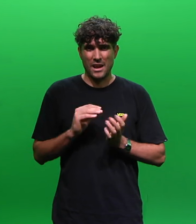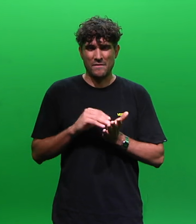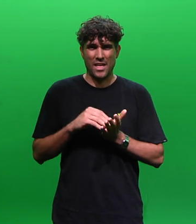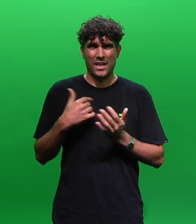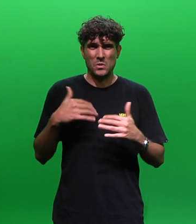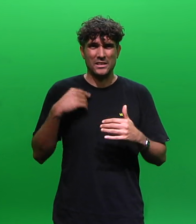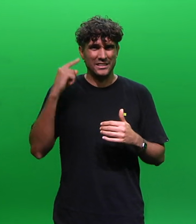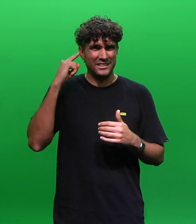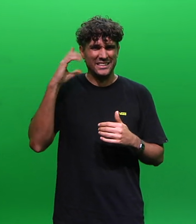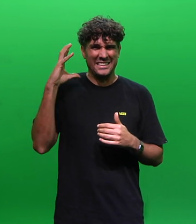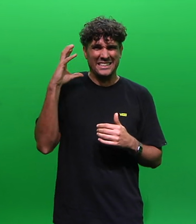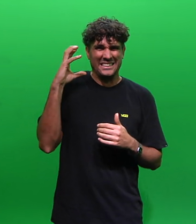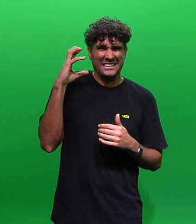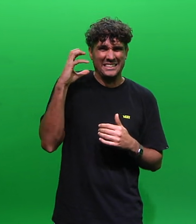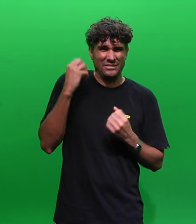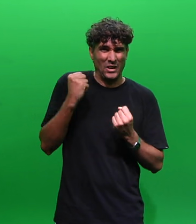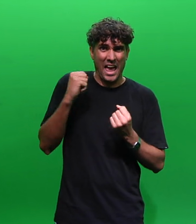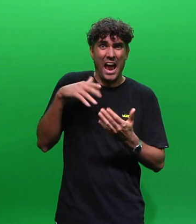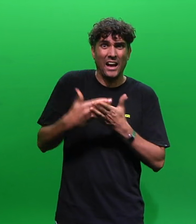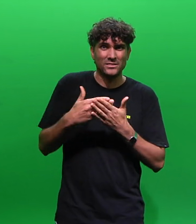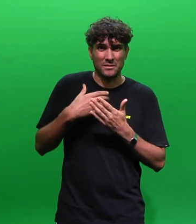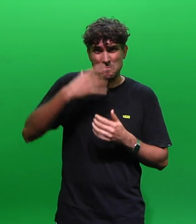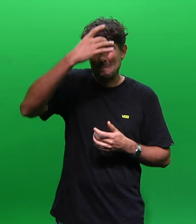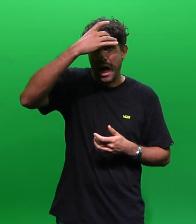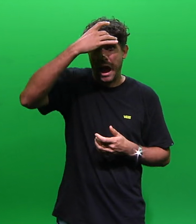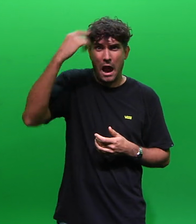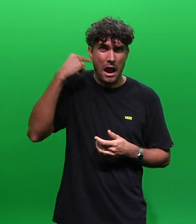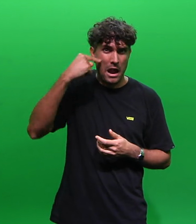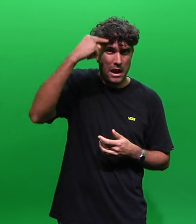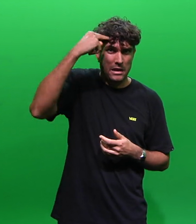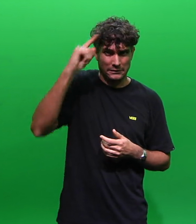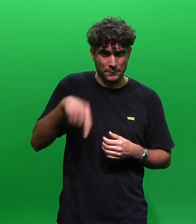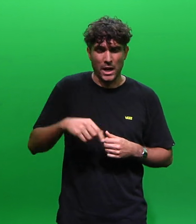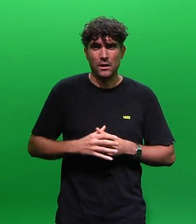De vegades sento contraccions fortes a l'orella dreta, fins i tot em fa mal el cap, el dolor em puja de l'orella al cap.